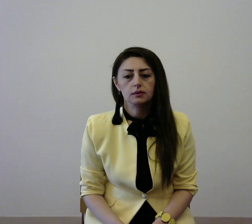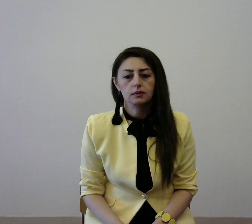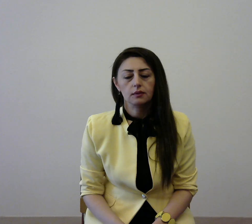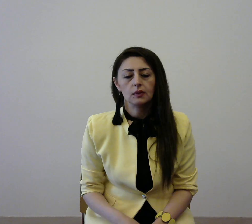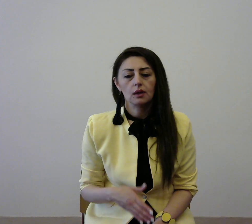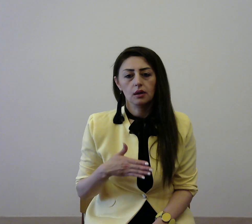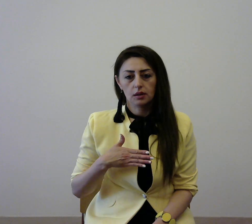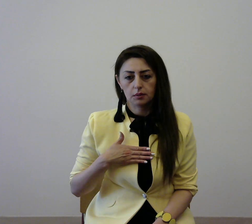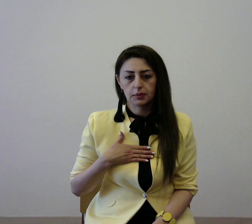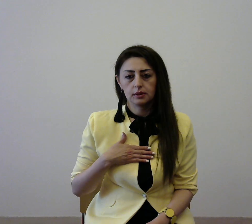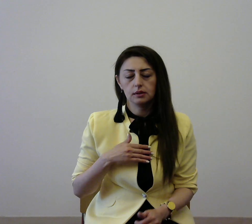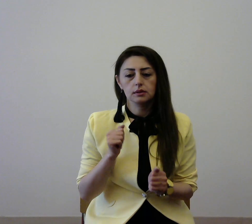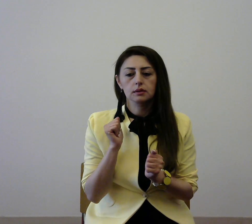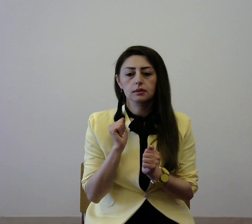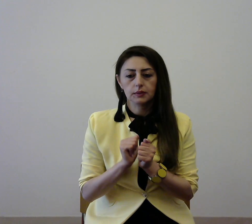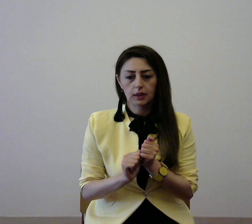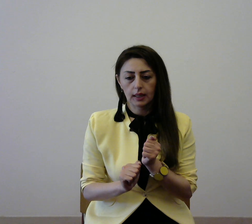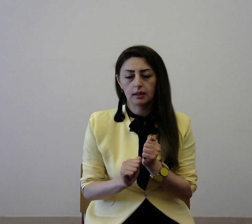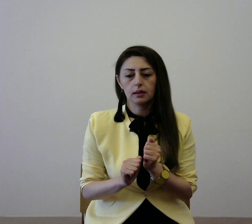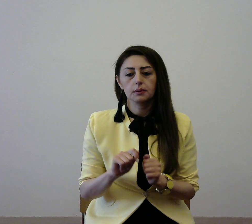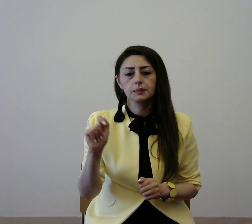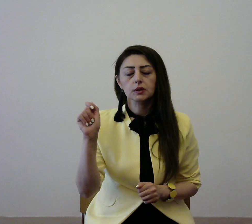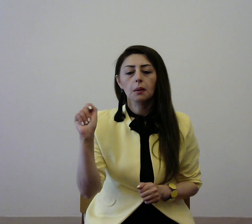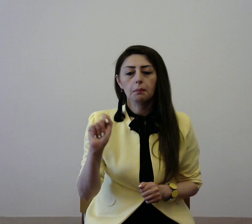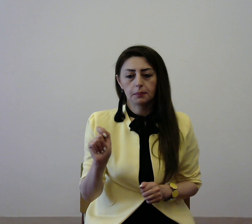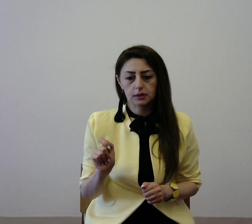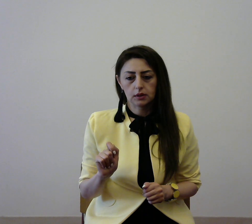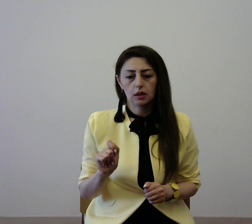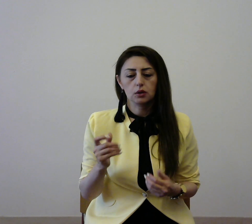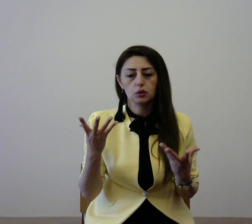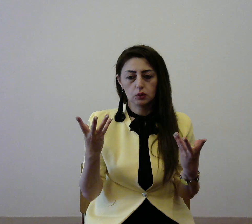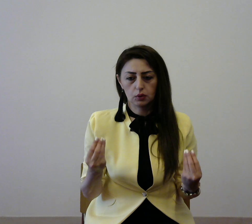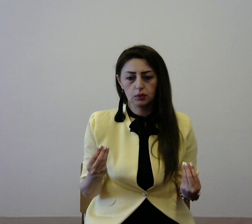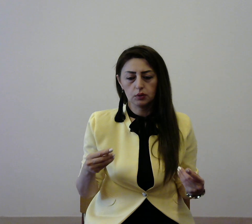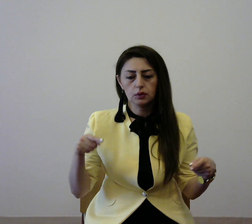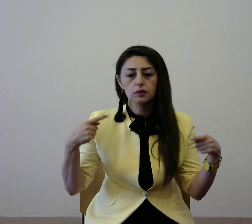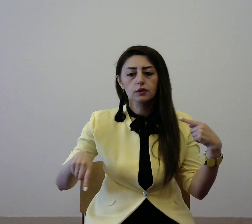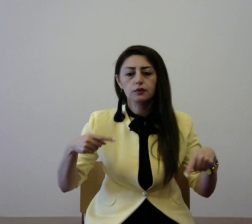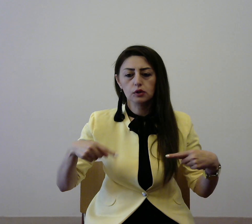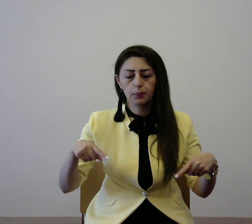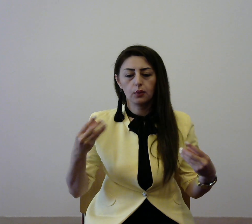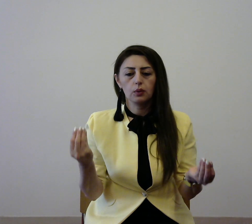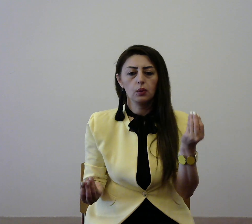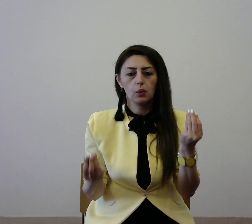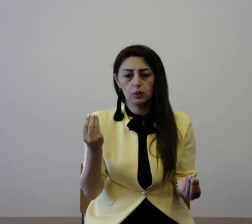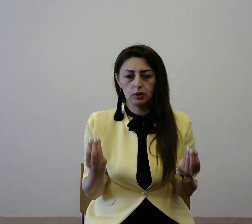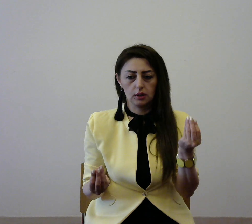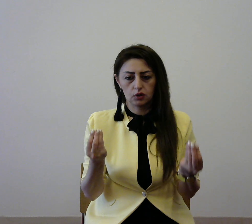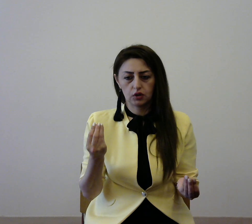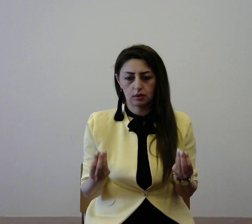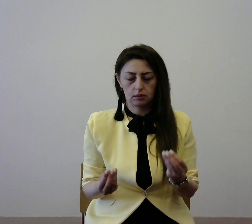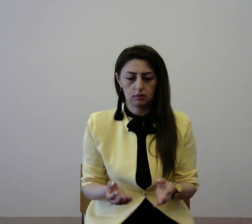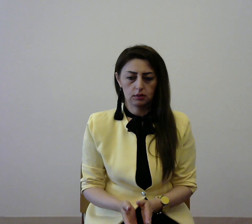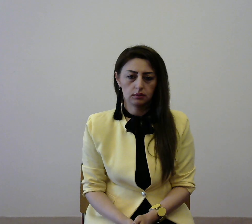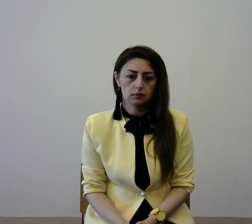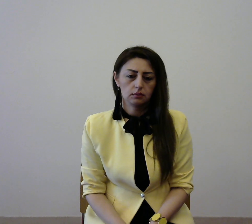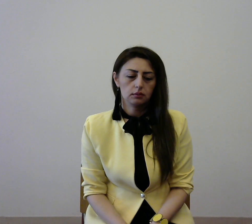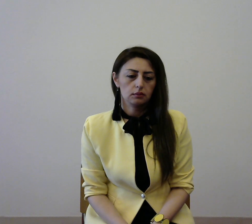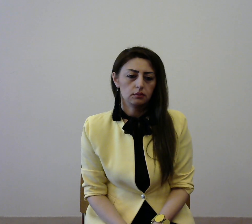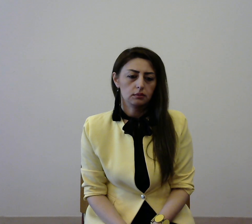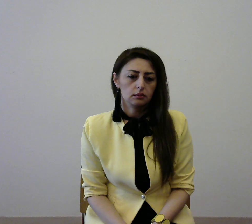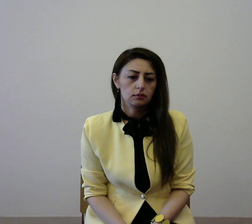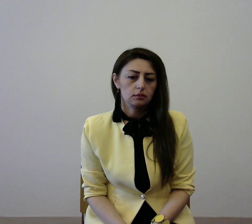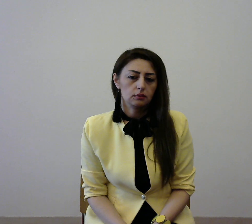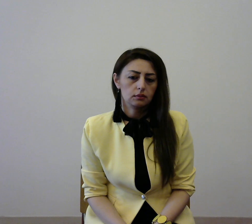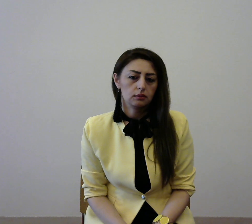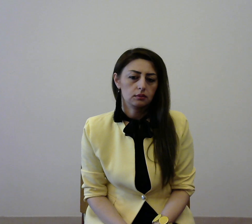Biz hər bazar günü futbol oynayırıq